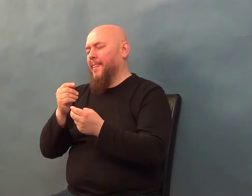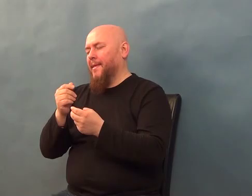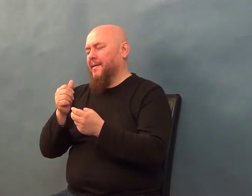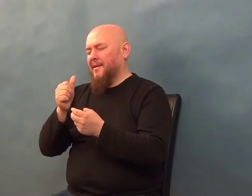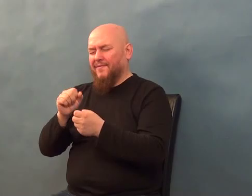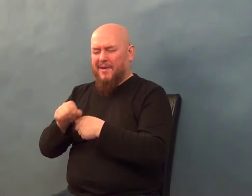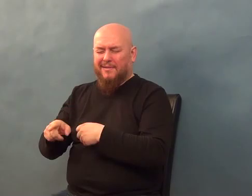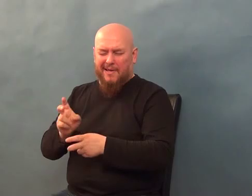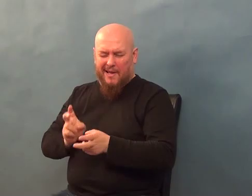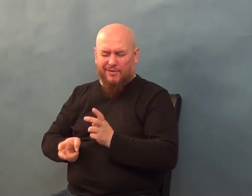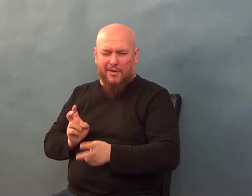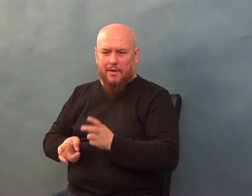Jak ta kaczka się nazywa?